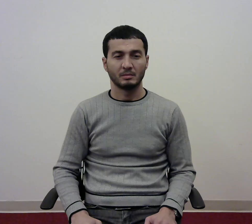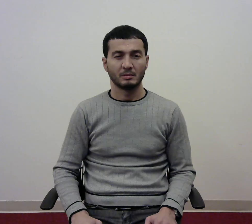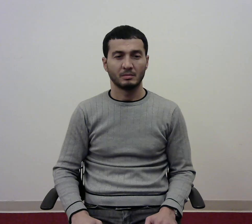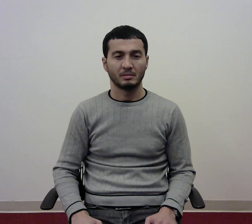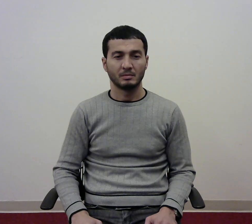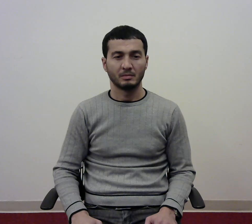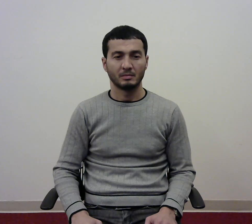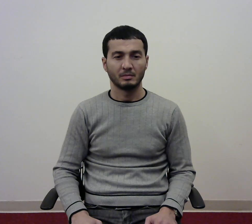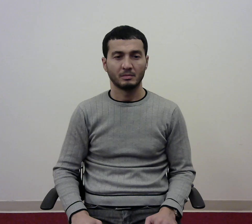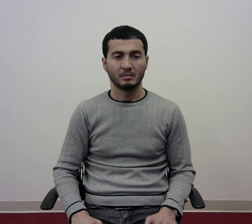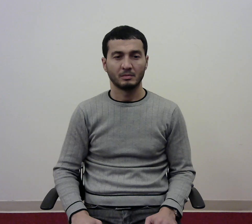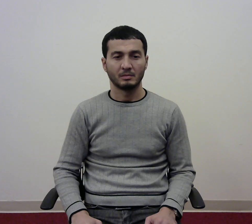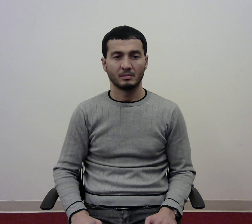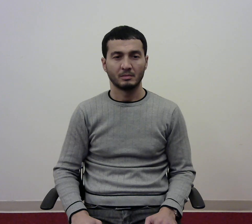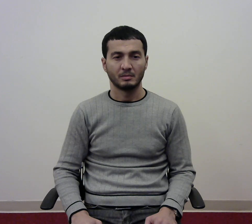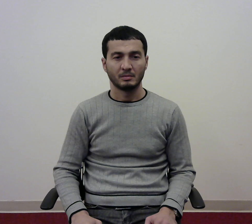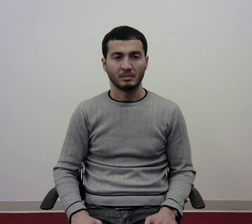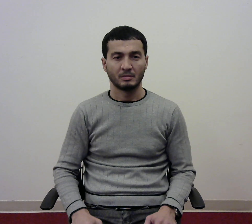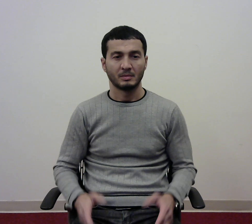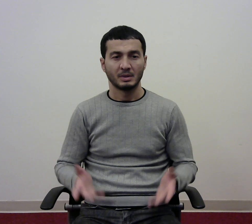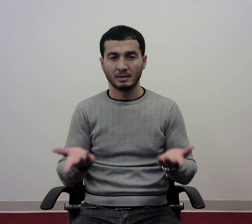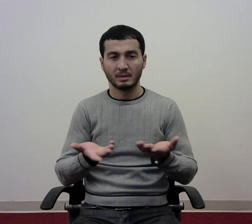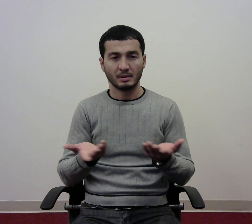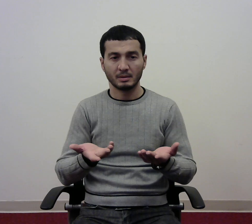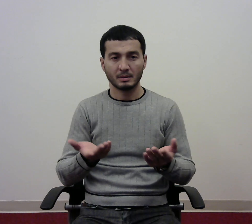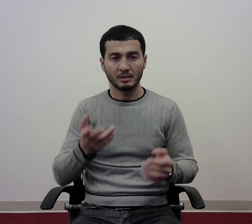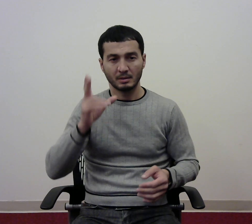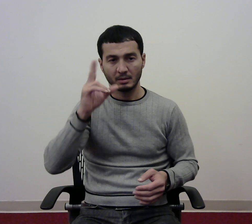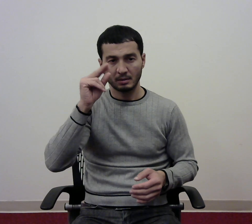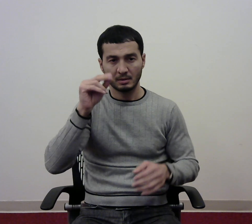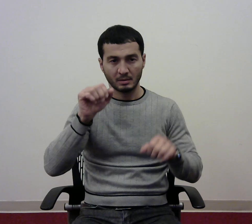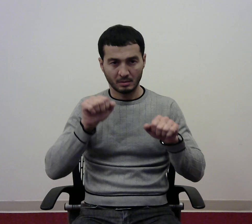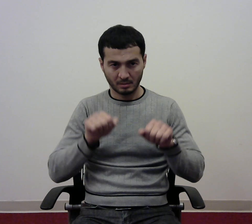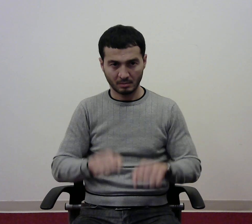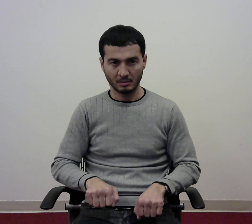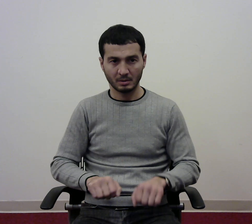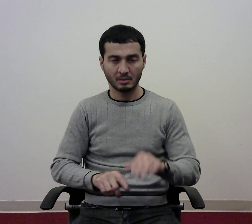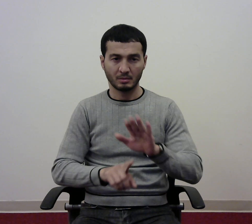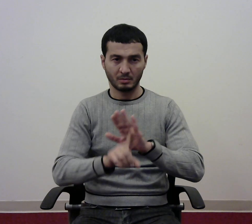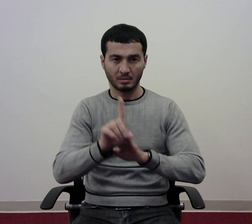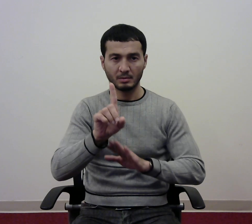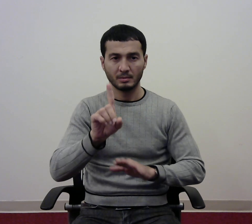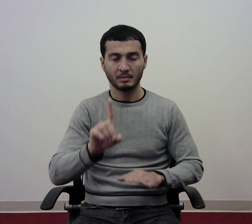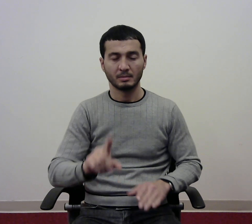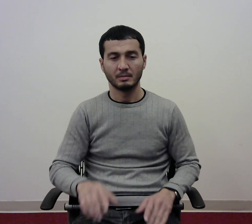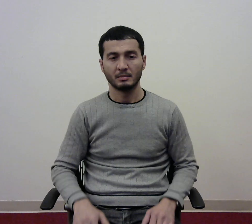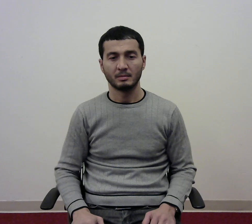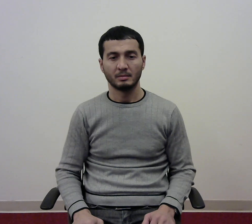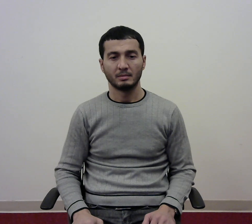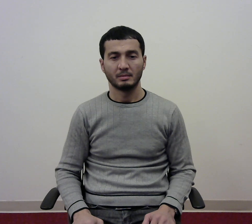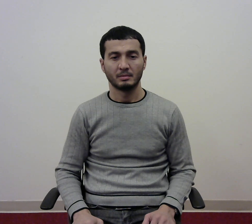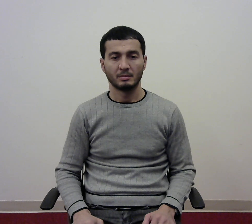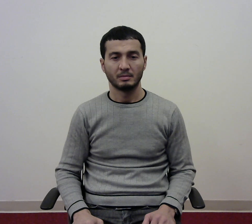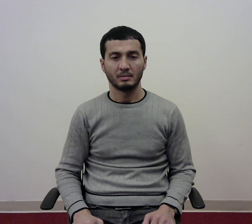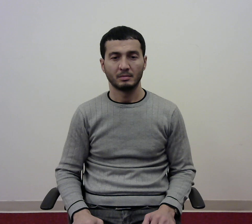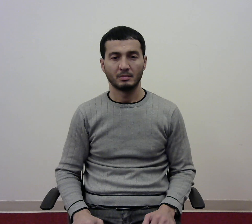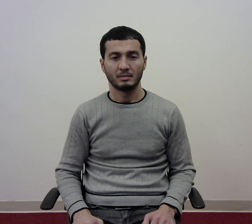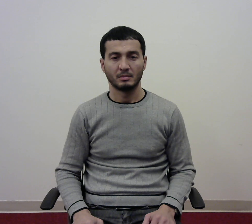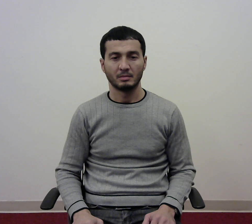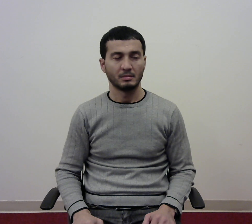Hansı tarixdən hüququm başlayır?